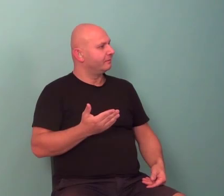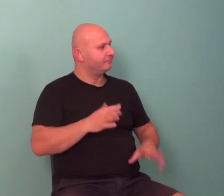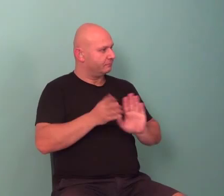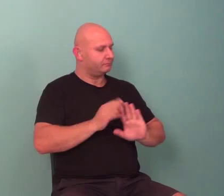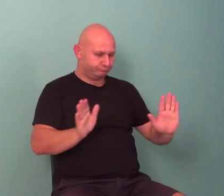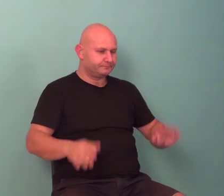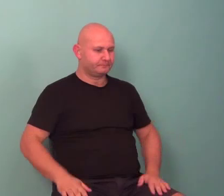Wszystko, dobrze.